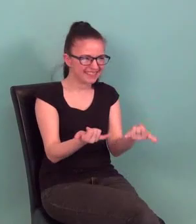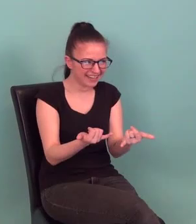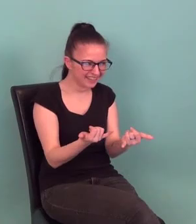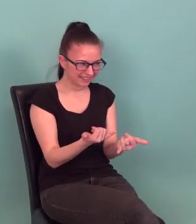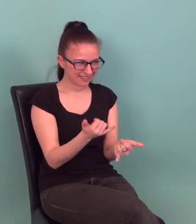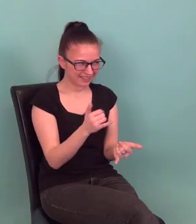Jak?